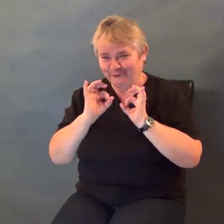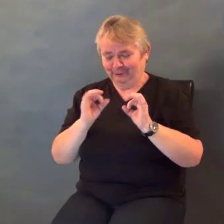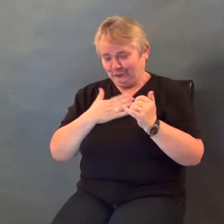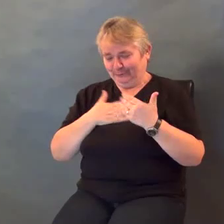Dobrze, miło mi, dziękuję.